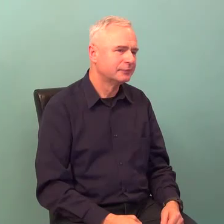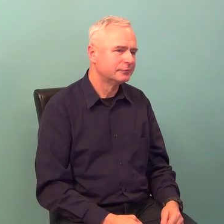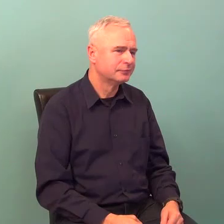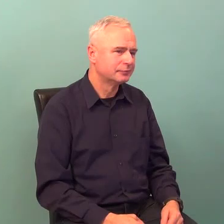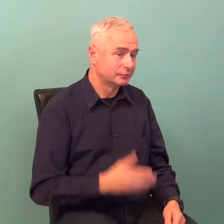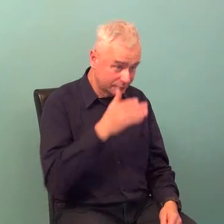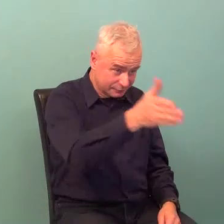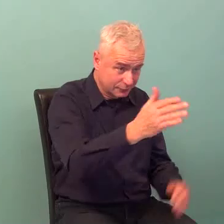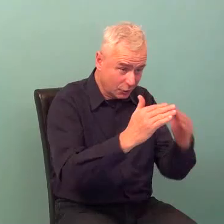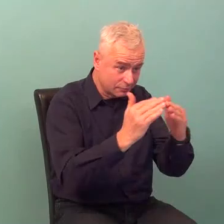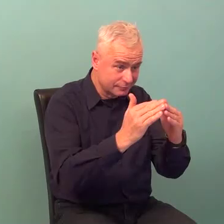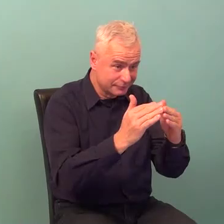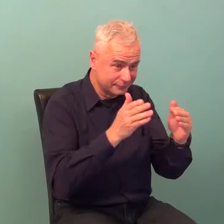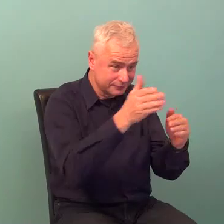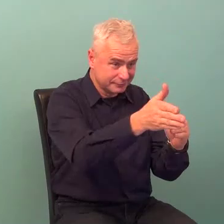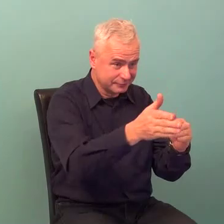Mam wpaść do twojego domu?